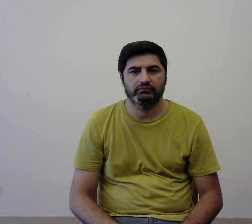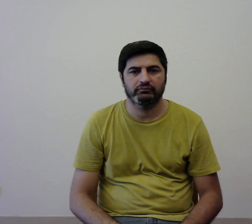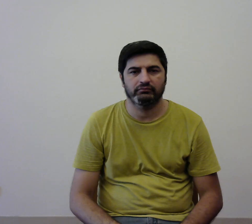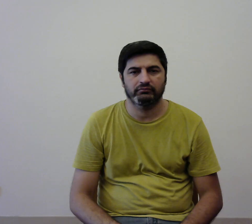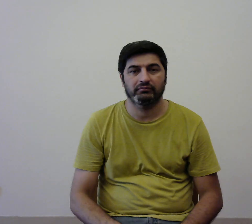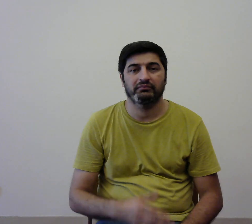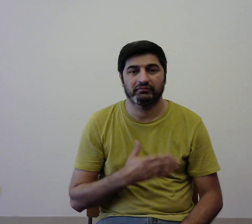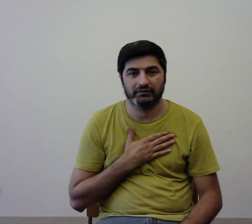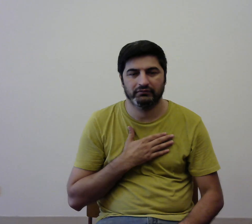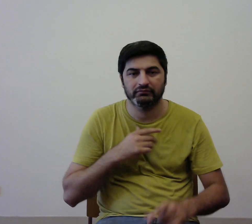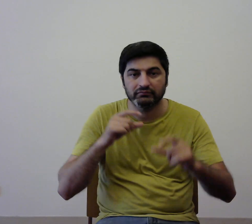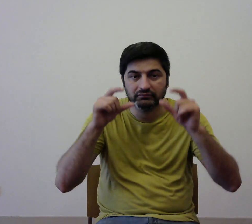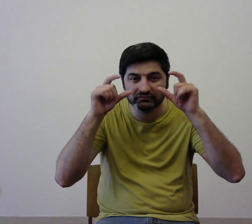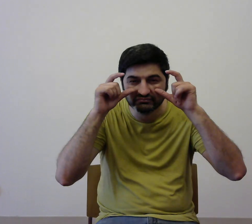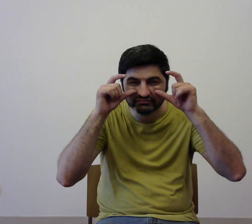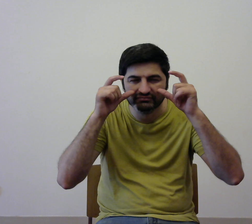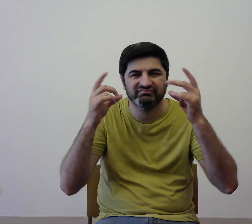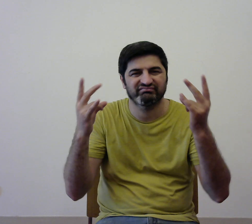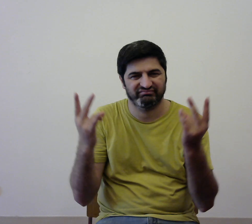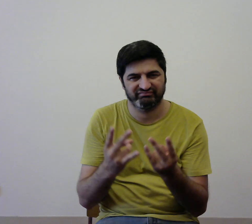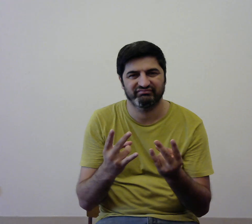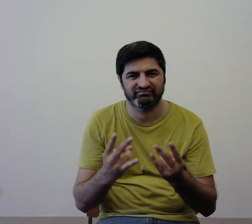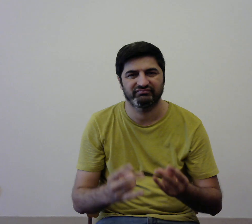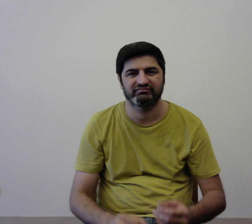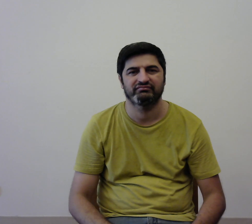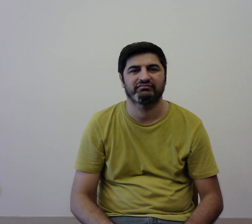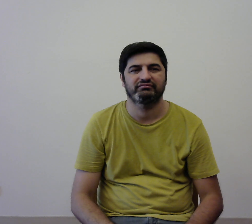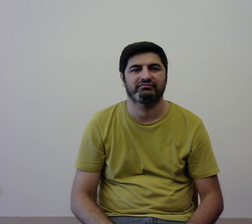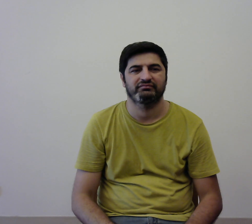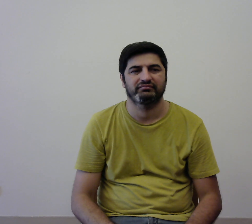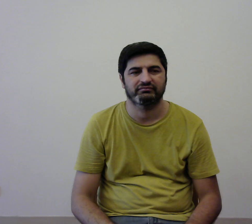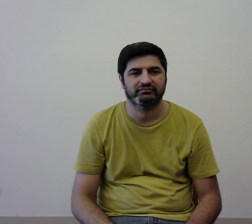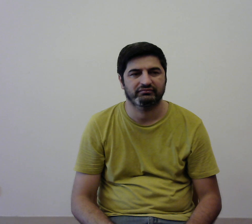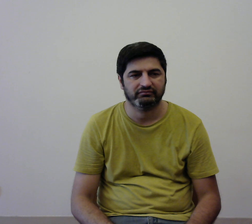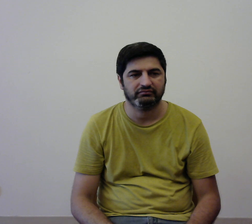Mənə eynək lazımdır